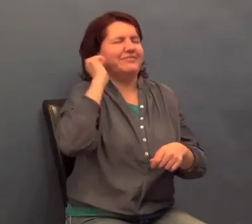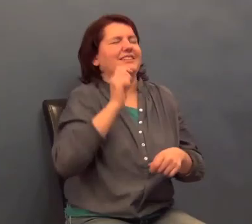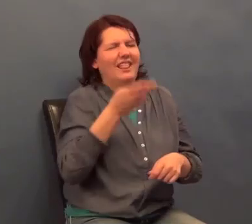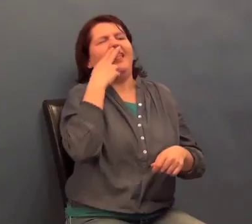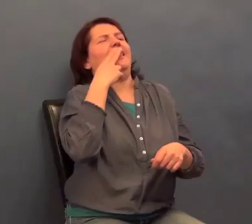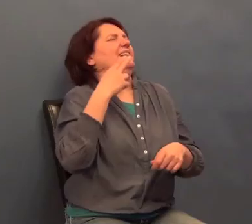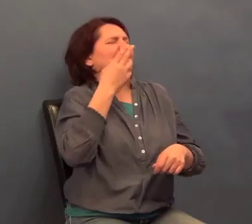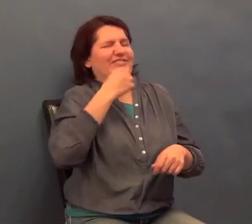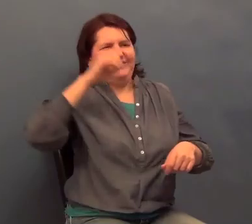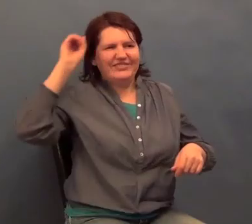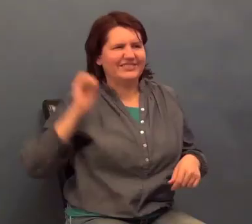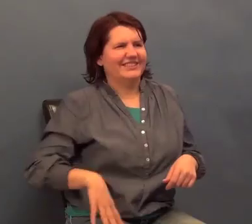Policjant zostaje ochlapany, wyciera twarz.